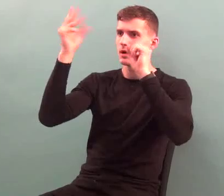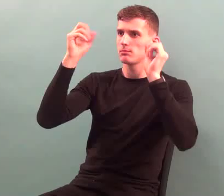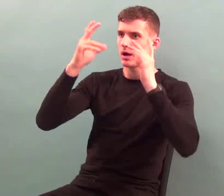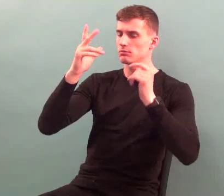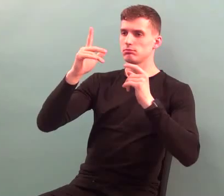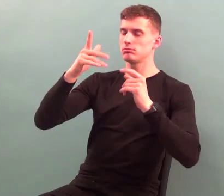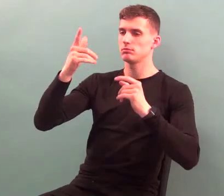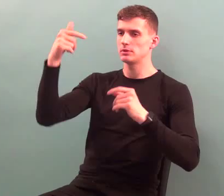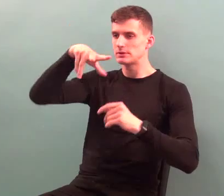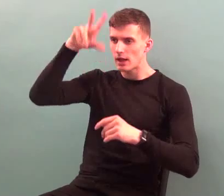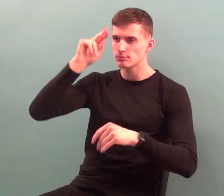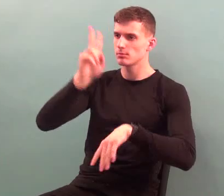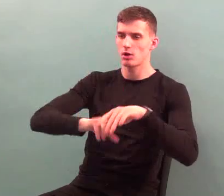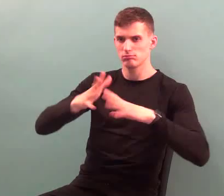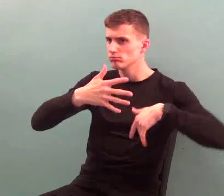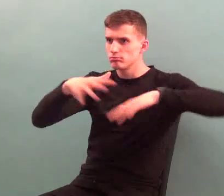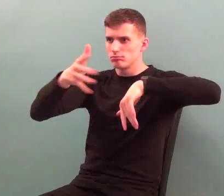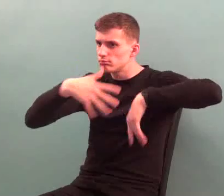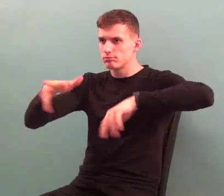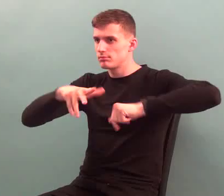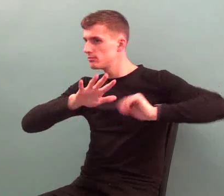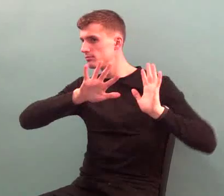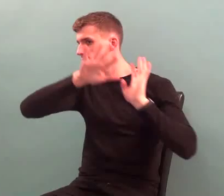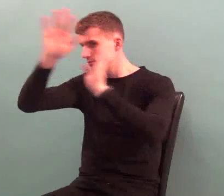Straż i policja ewakuują ludzi na zewnątrz.